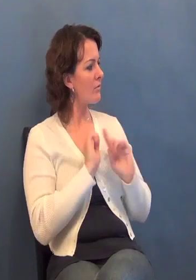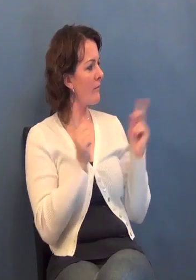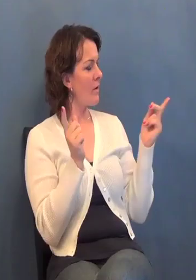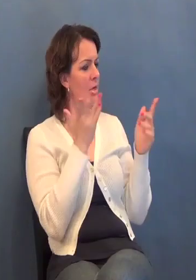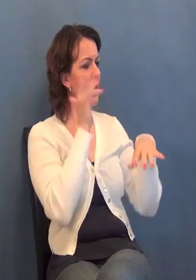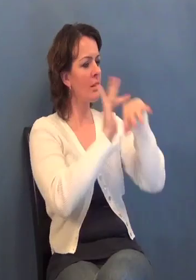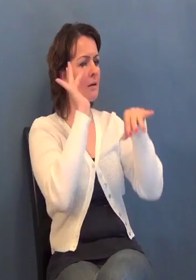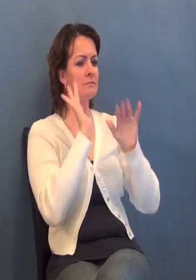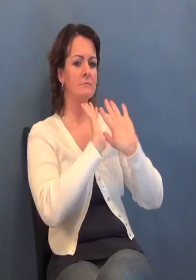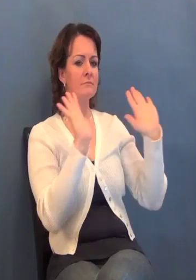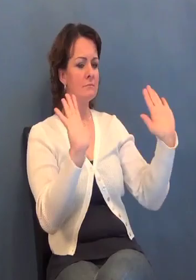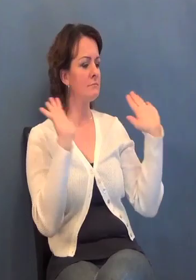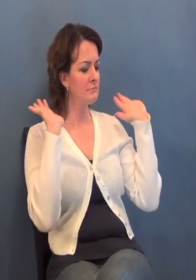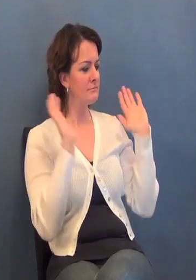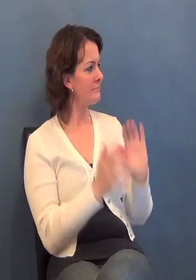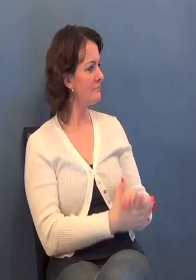Nie dotykać tego i zostawić go.